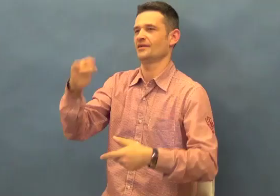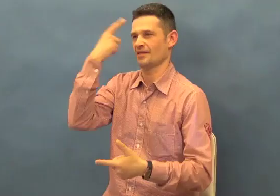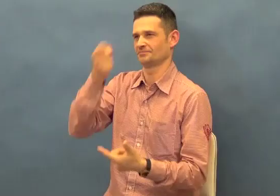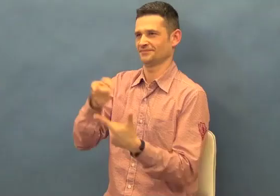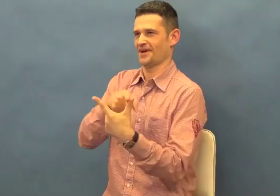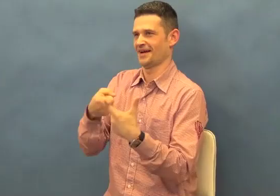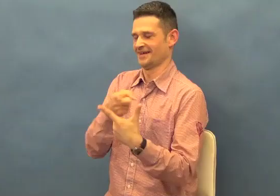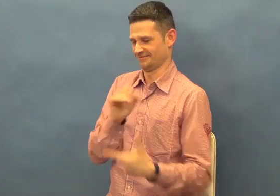Jedno z tych dwóch.